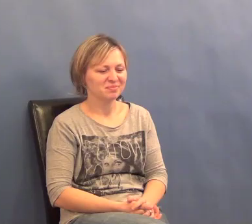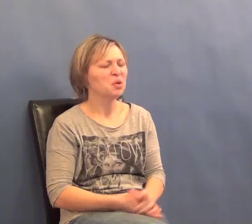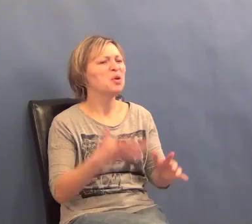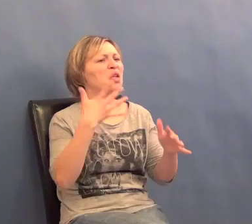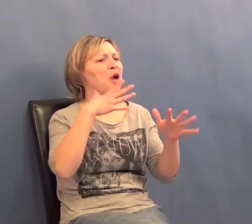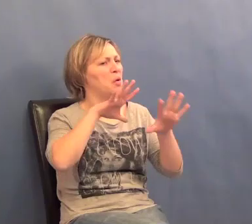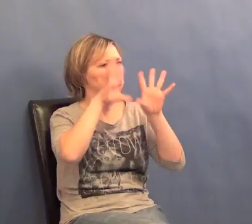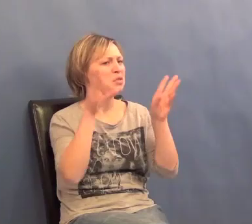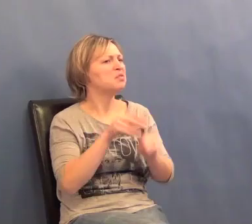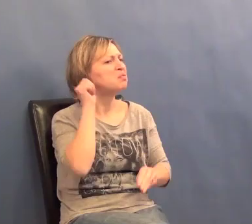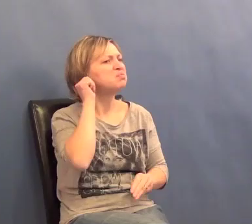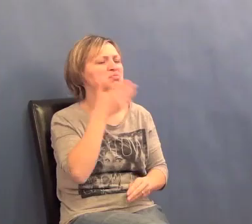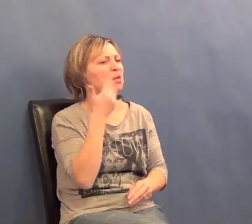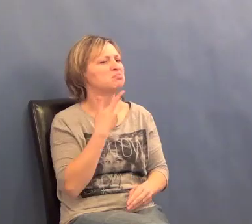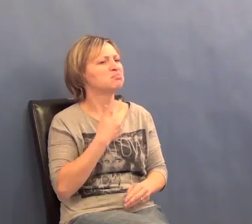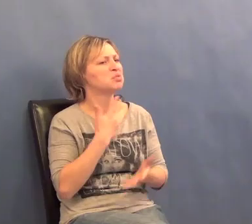Nie wszystkie dziewczyny mają chęci.